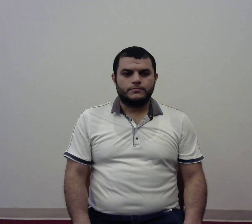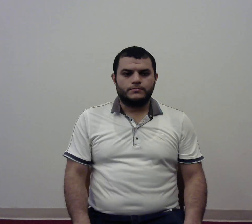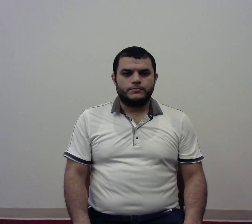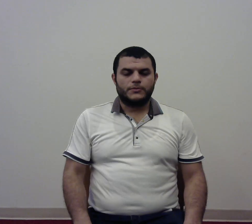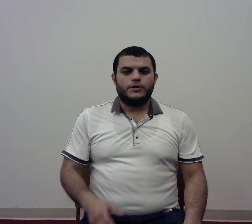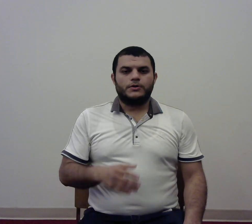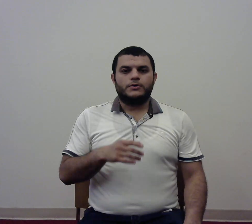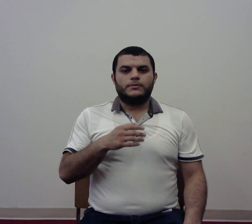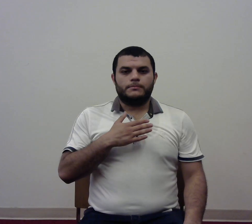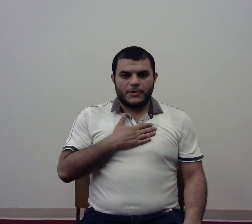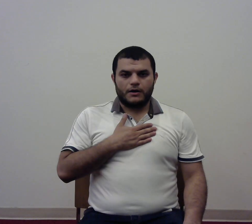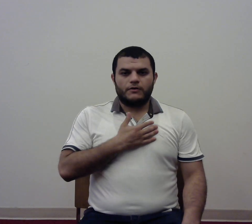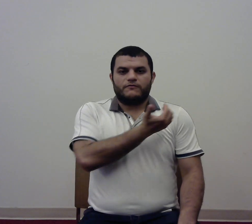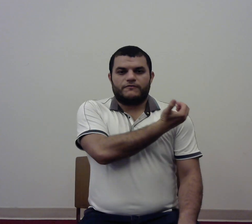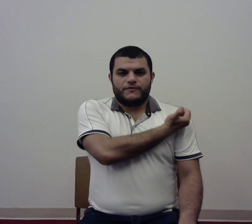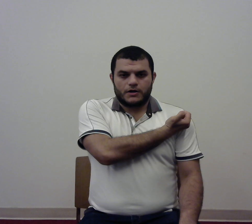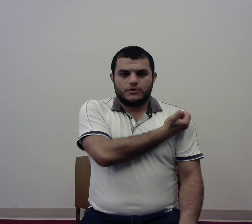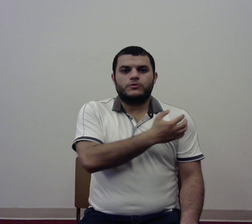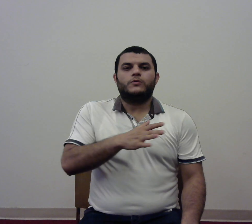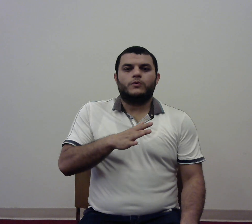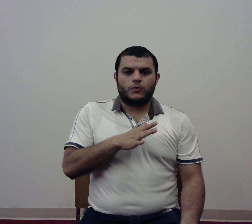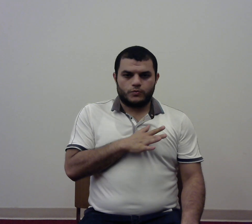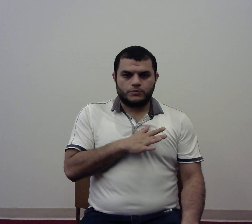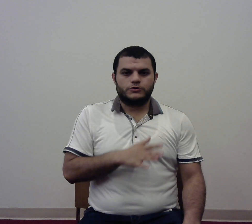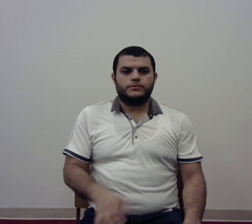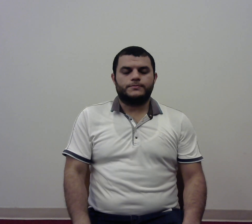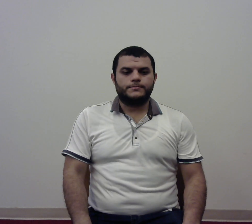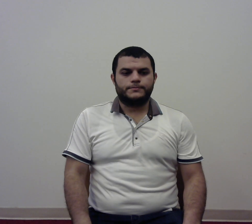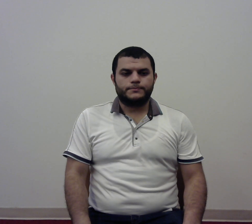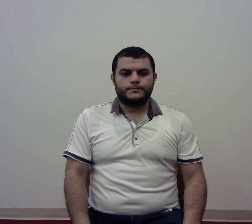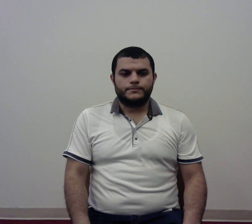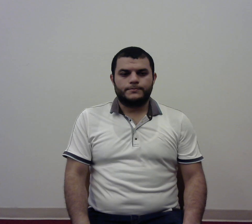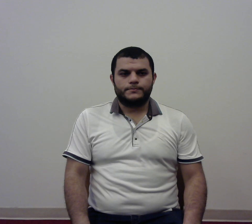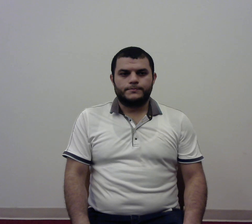Mən vaksin vurdurmuşam